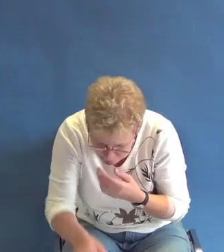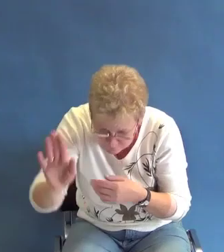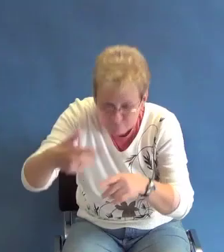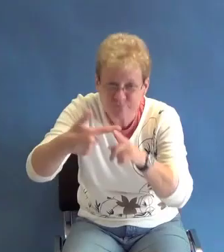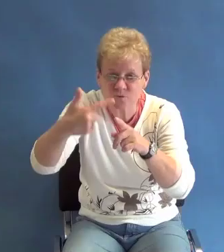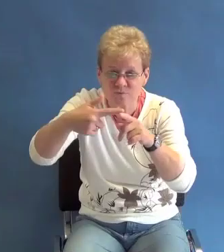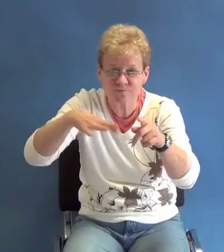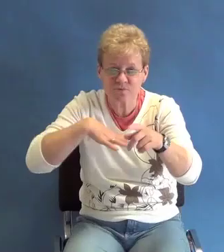Dwudziestego masz wolne?